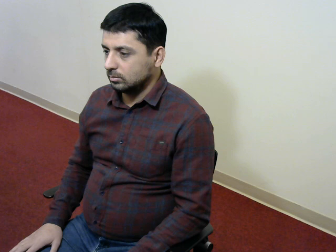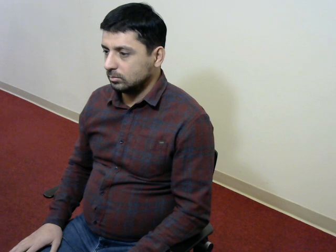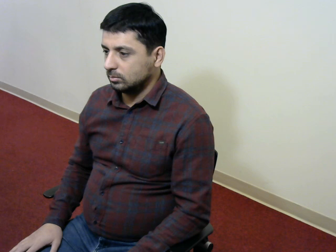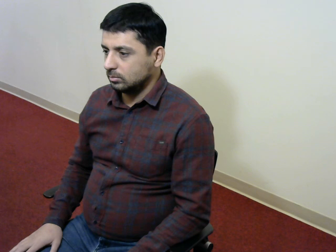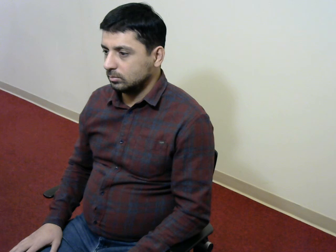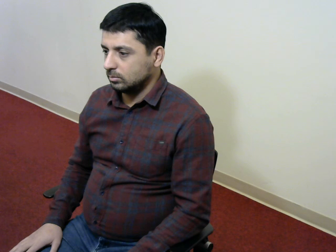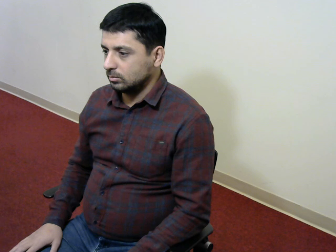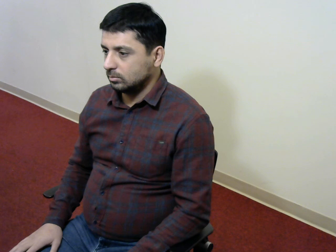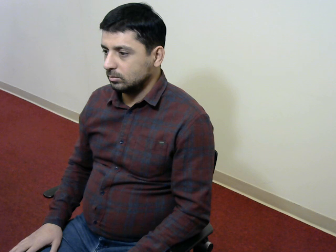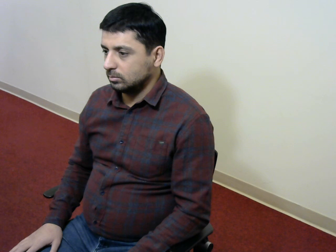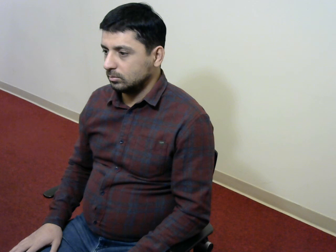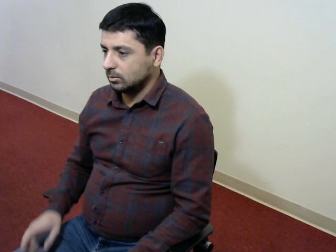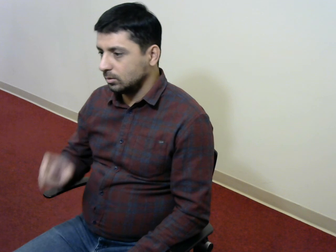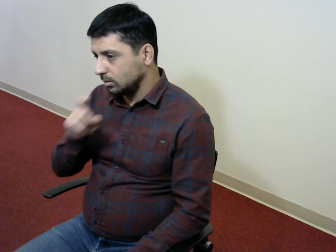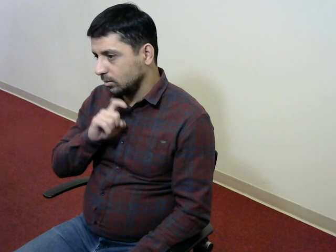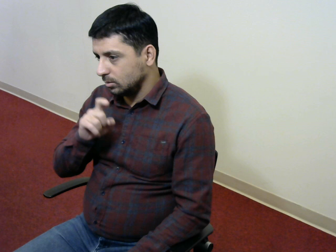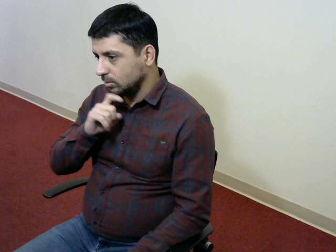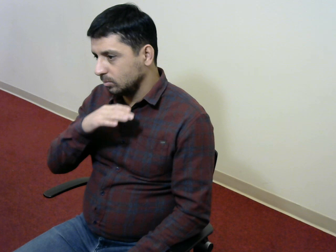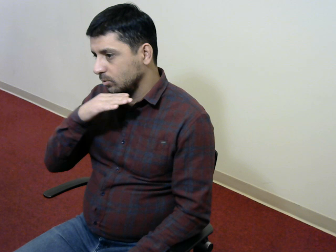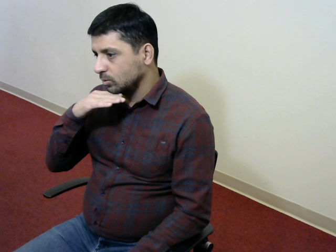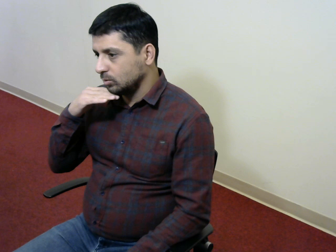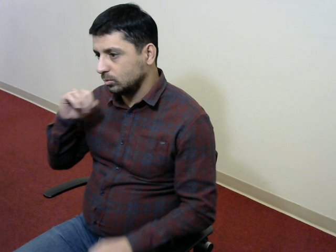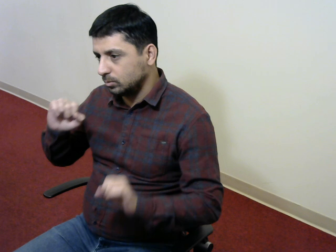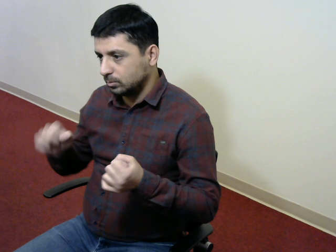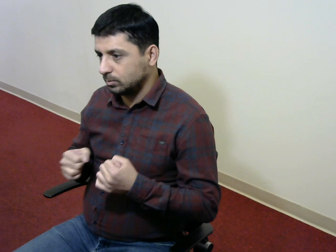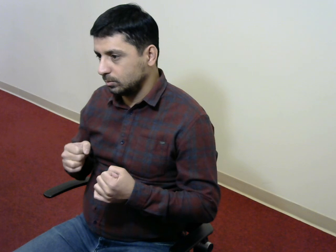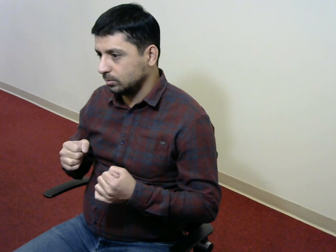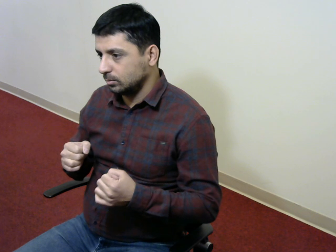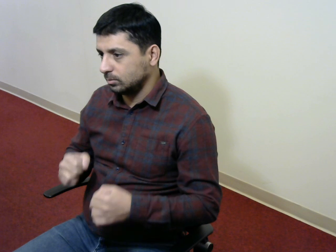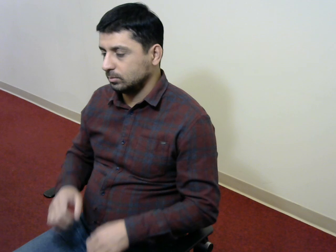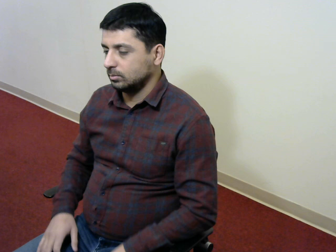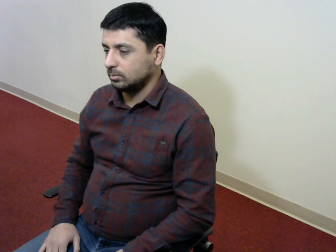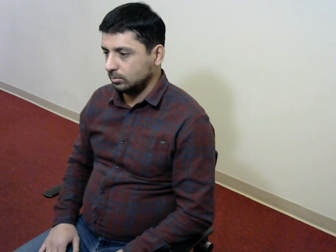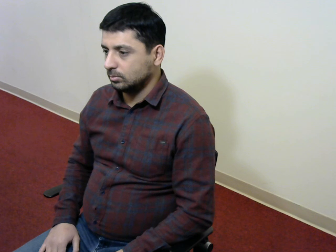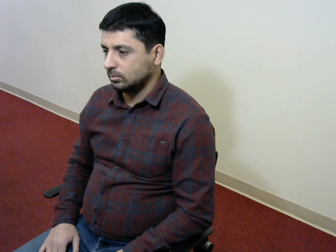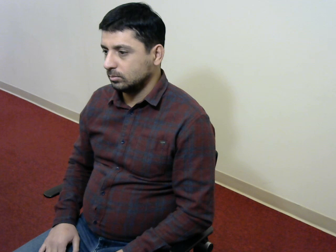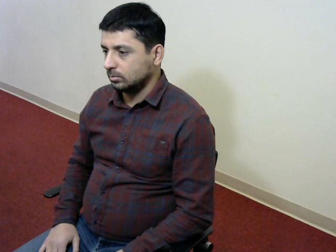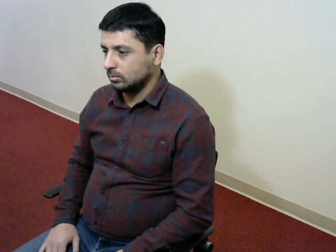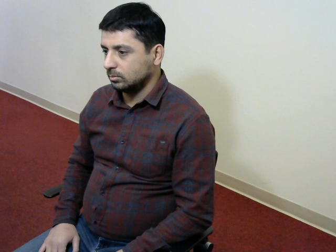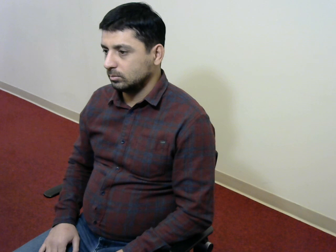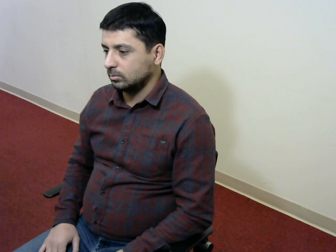Dondurma çox soyuqdur